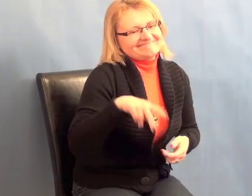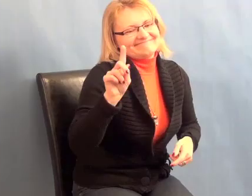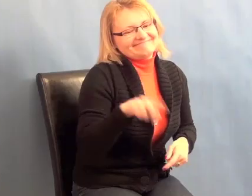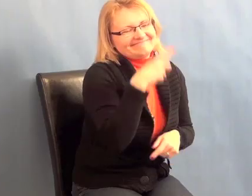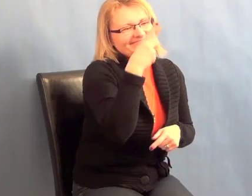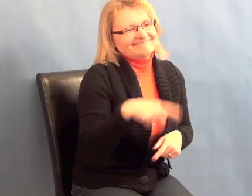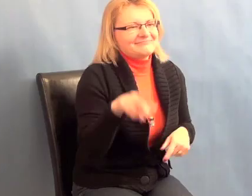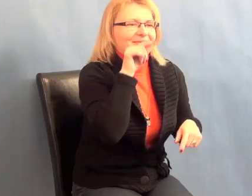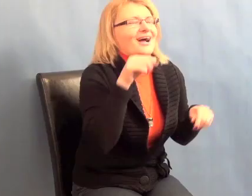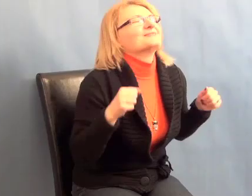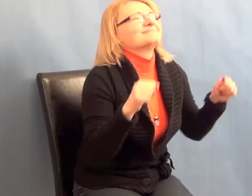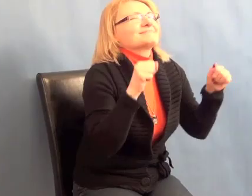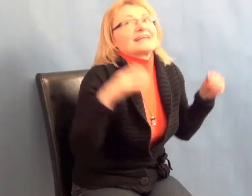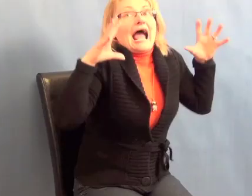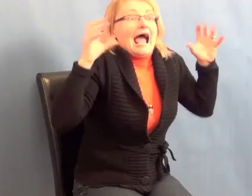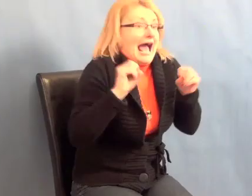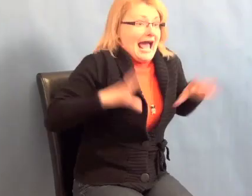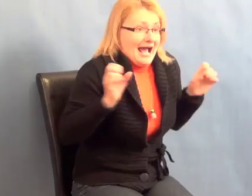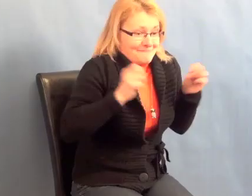Zaczął huśtać ptaszka, a ten się mocno wystraszył, jak zauważył, że stoi za nim kot.